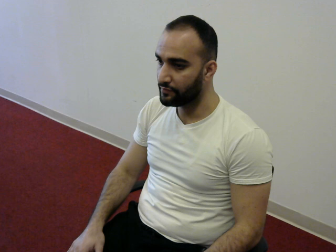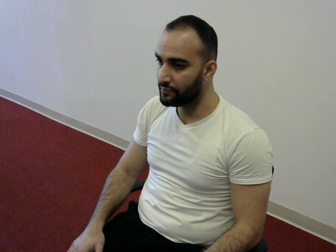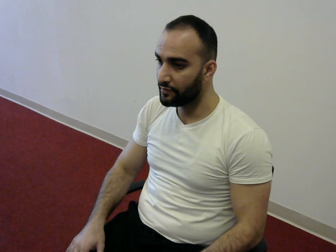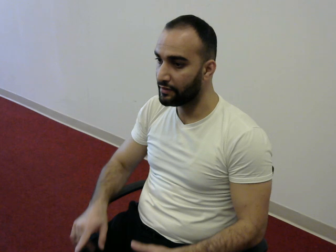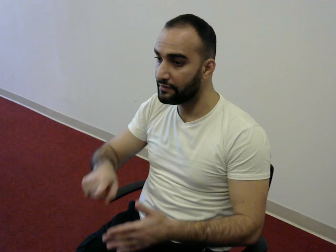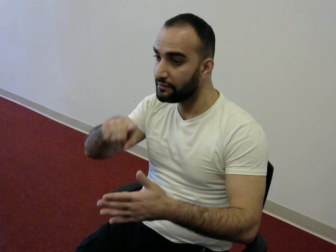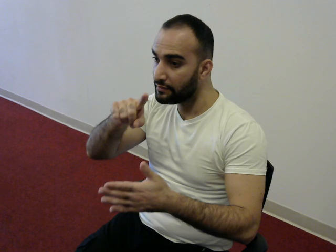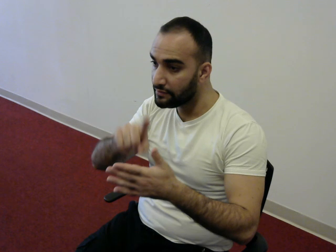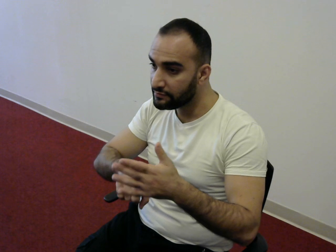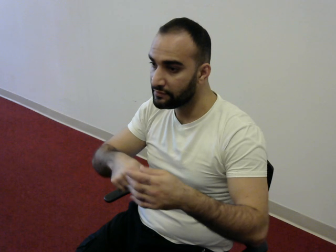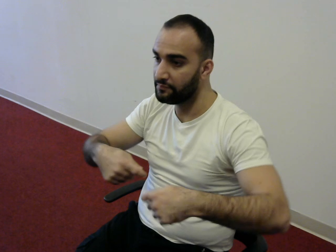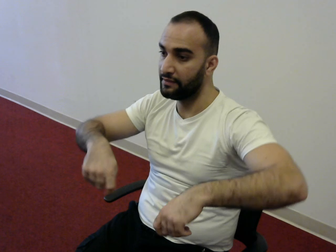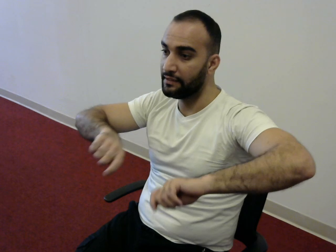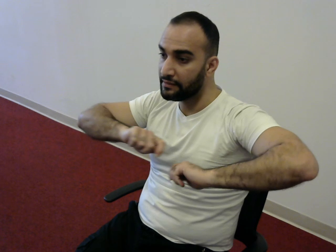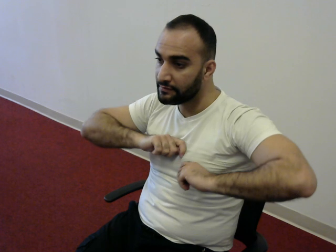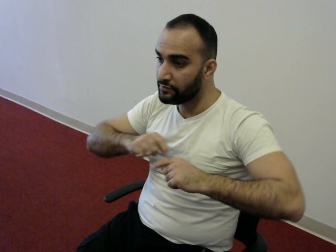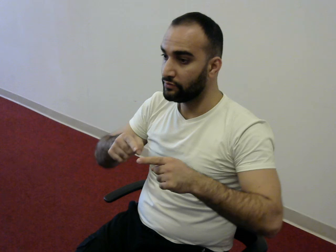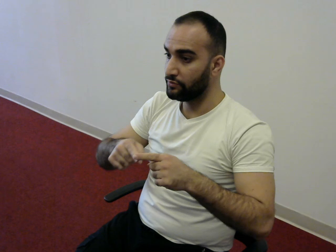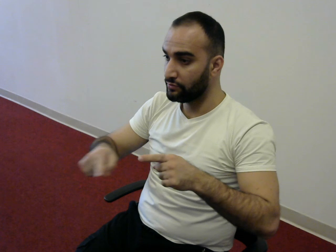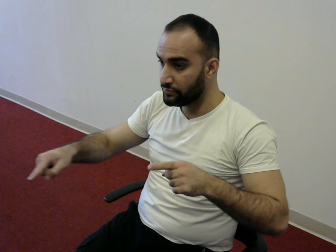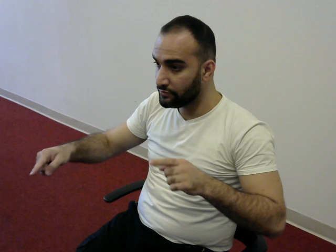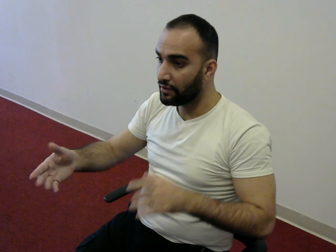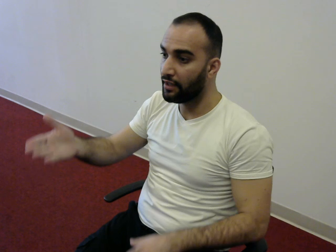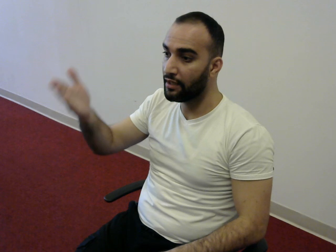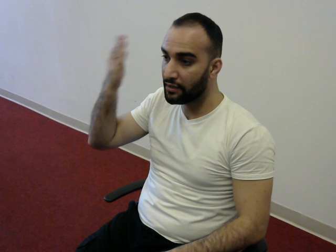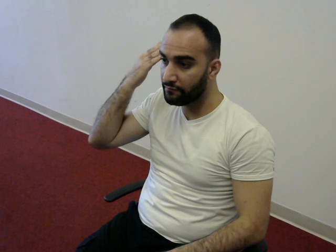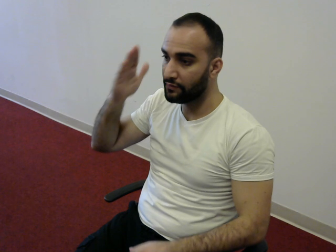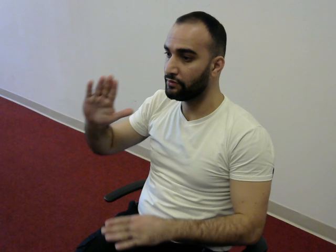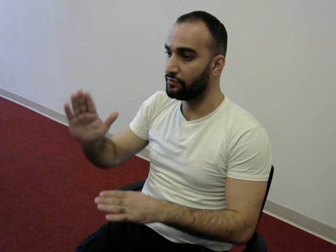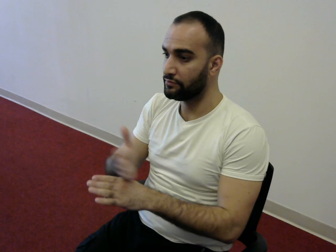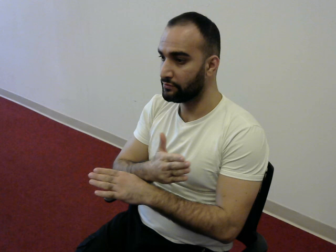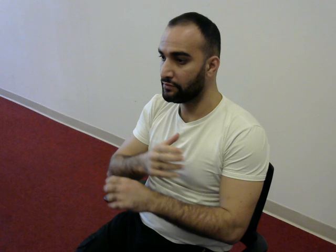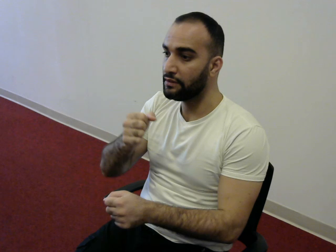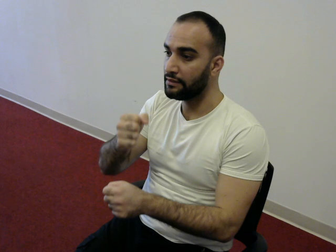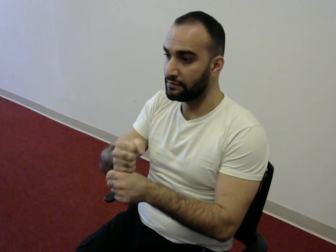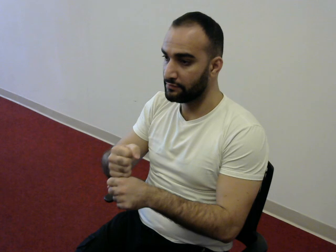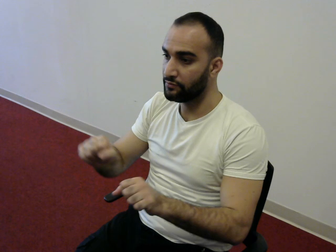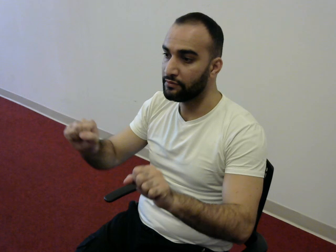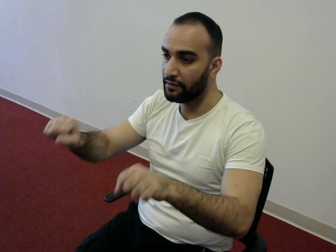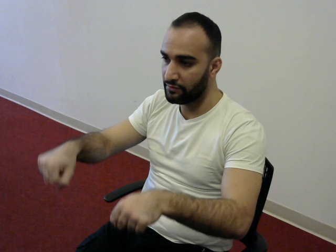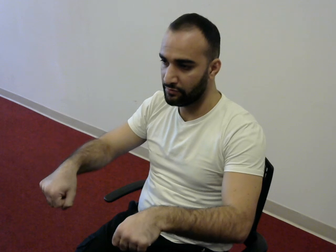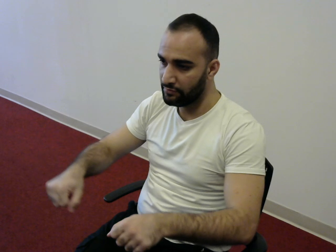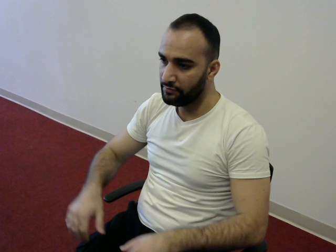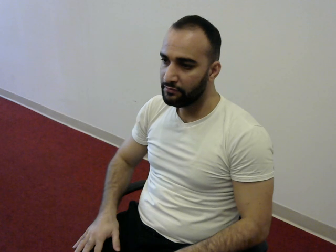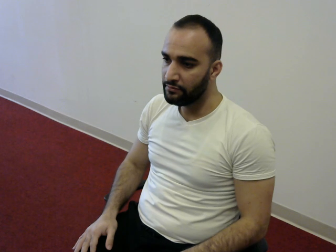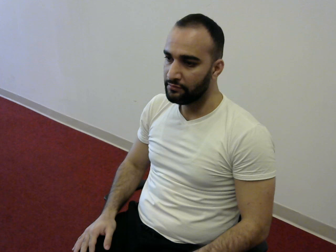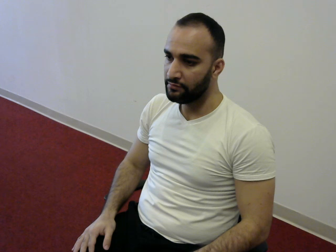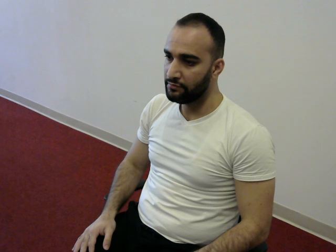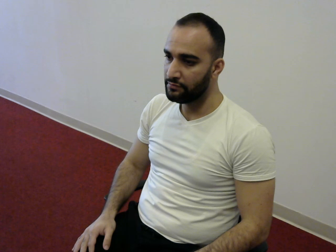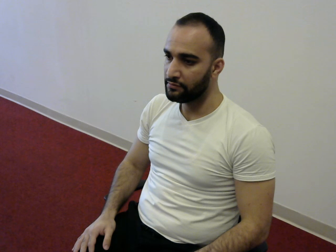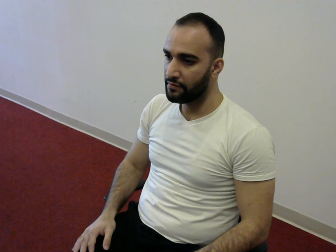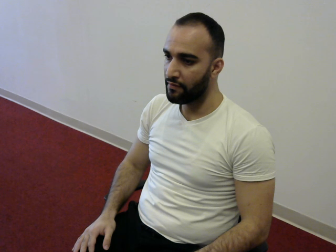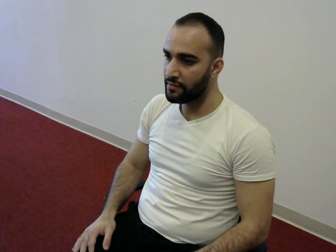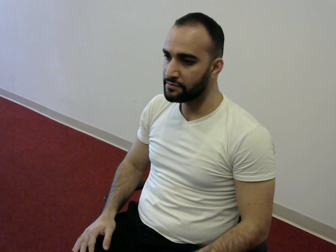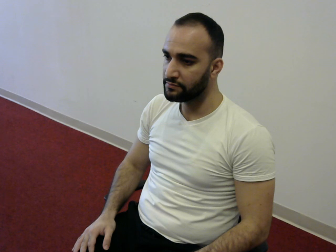Etibarnaməni müddətindən əvvəl ləğv etdirmək olarmı?